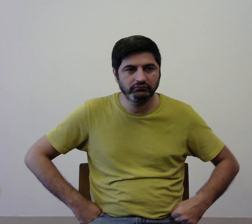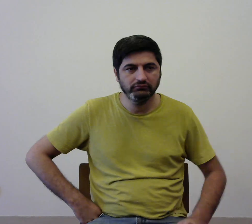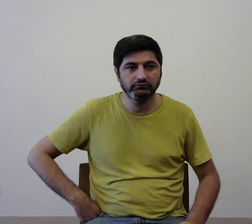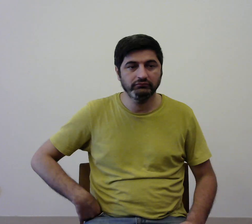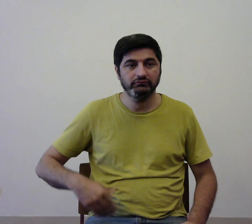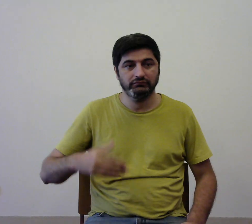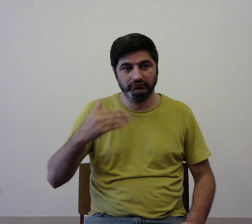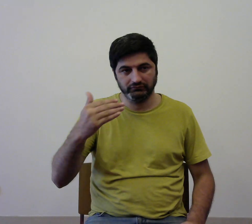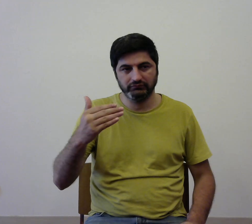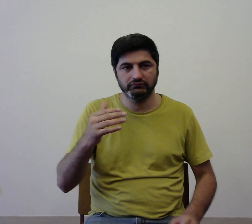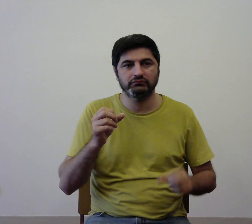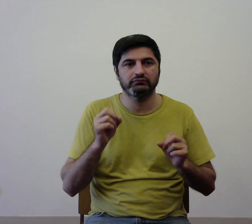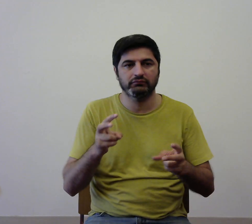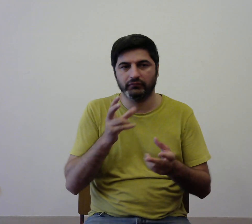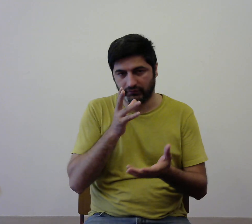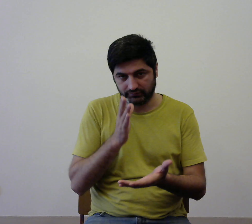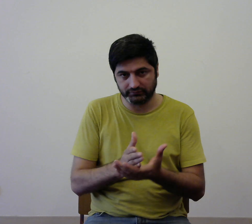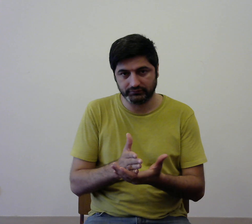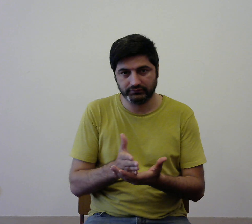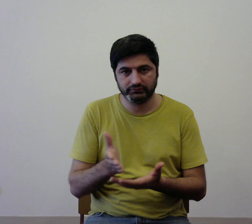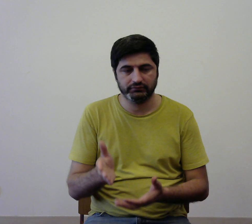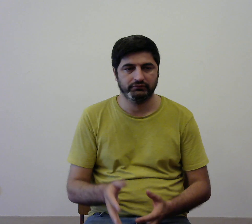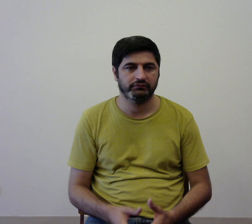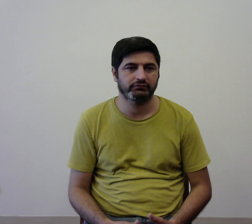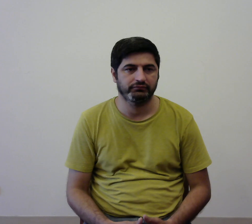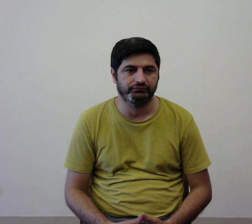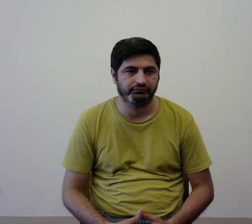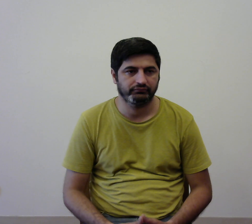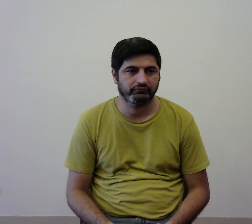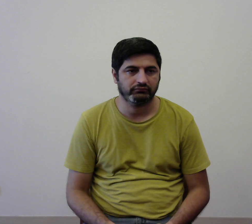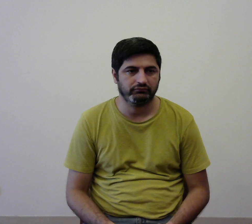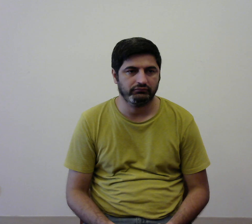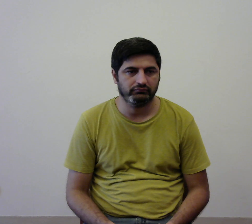Sizin neçə yaşınız var?